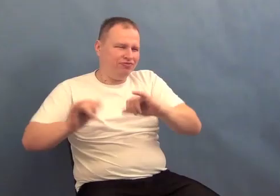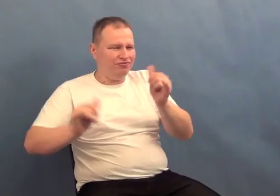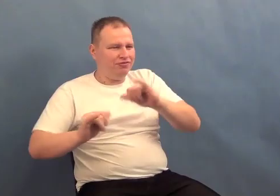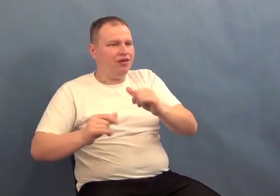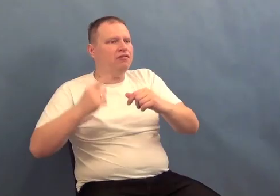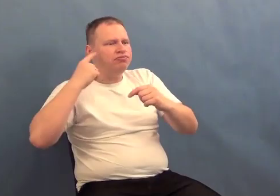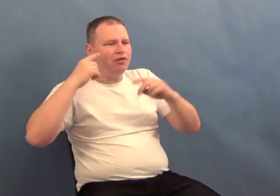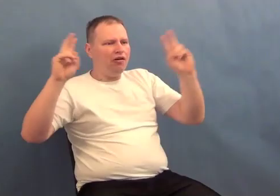W budynku zaczął wyć alarm.